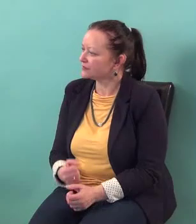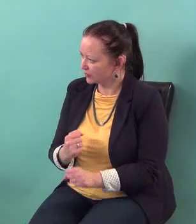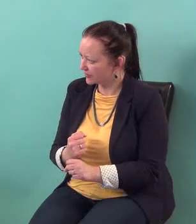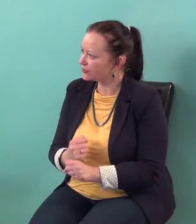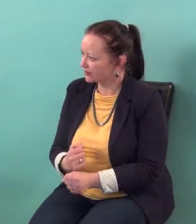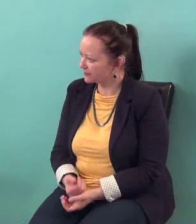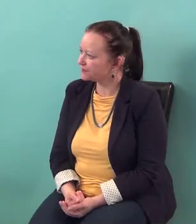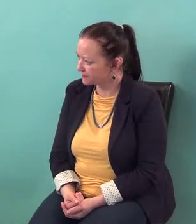Praca.